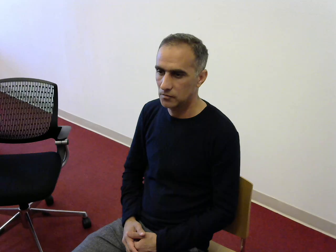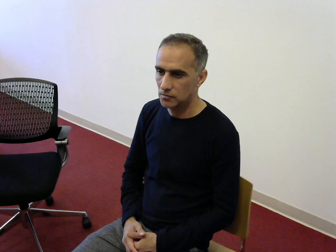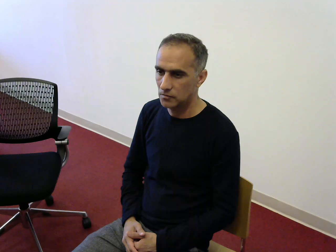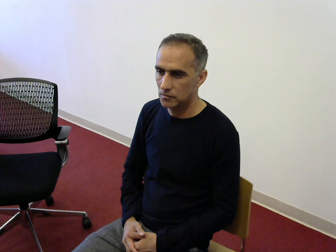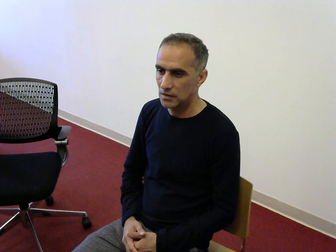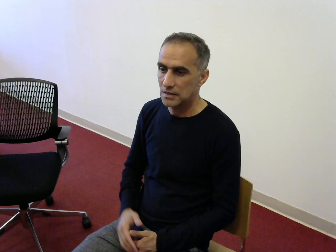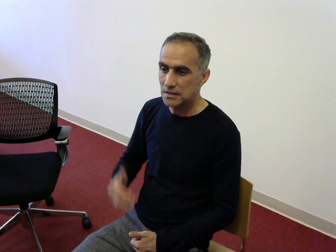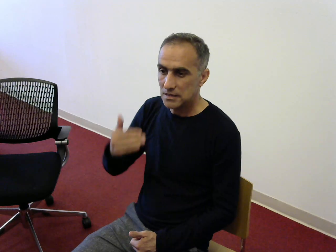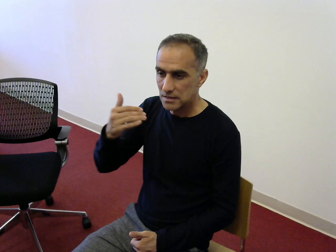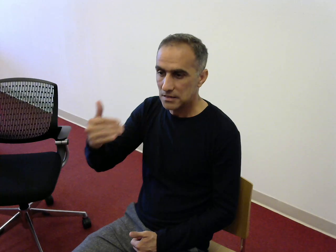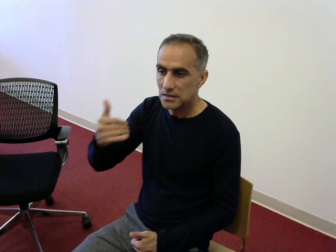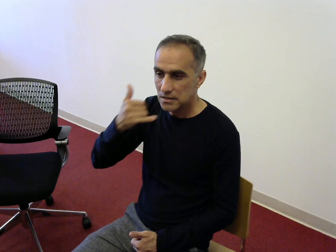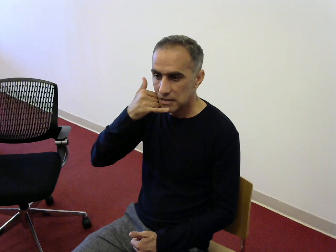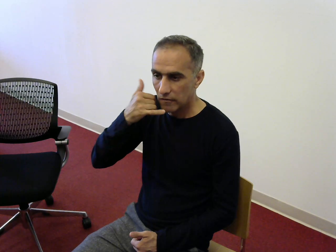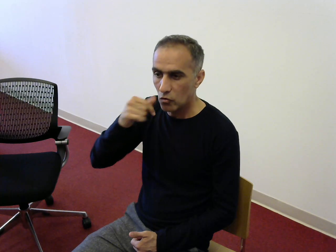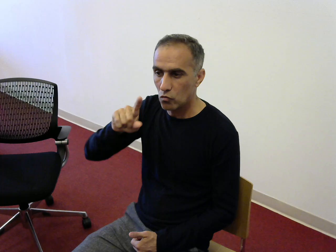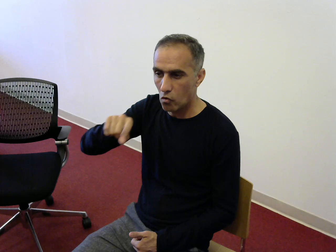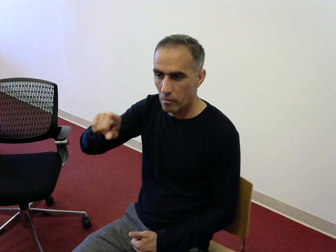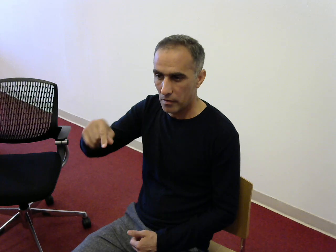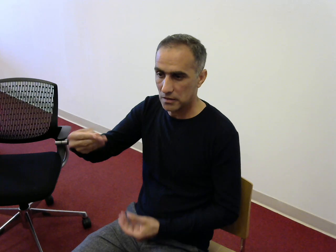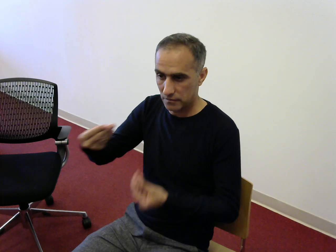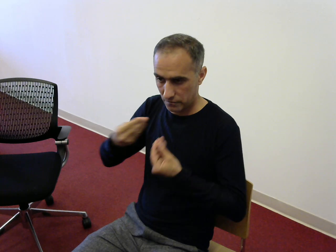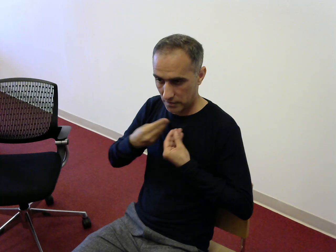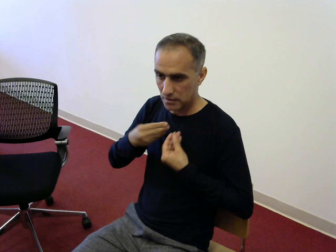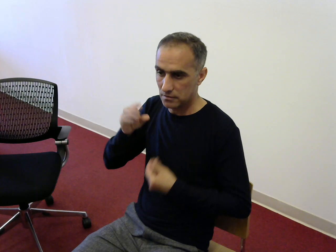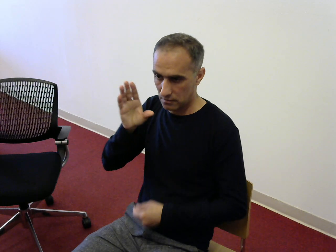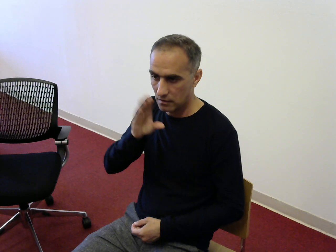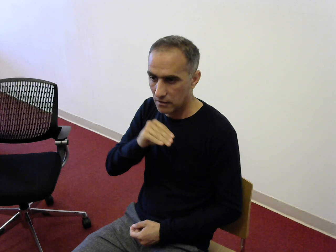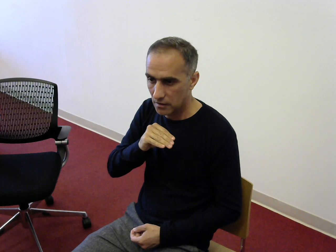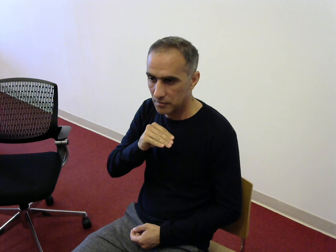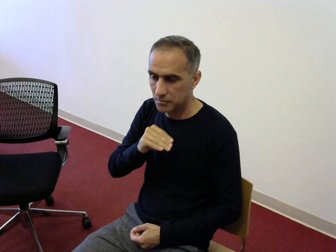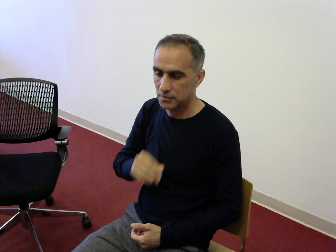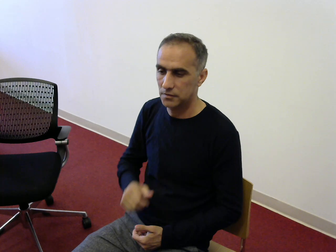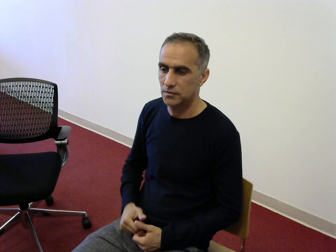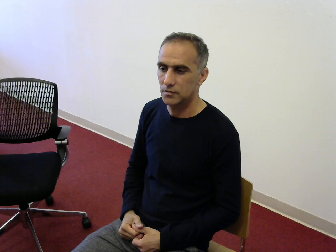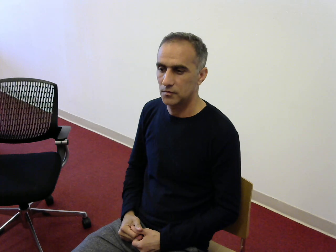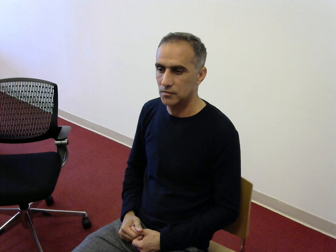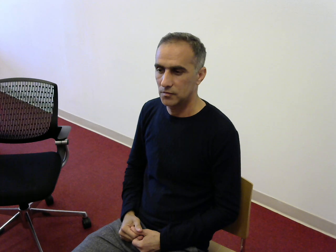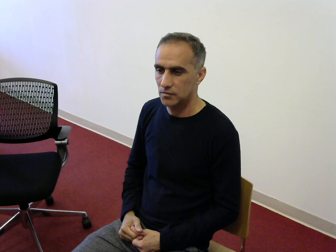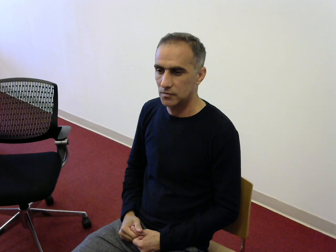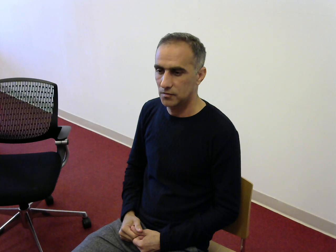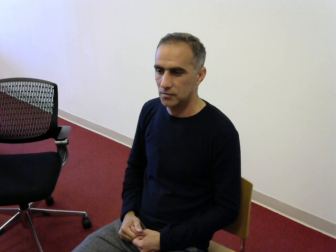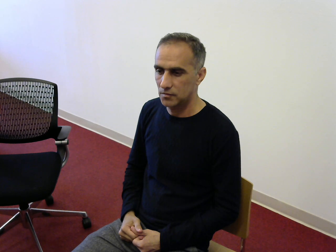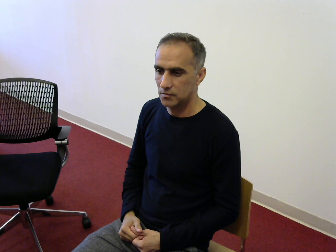Siz telefon nömrənizi verə bilərsinizmi?